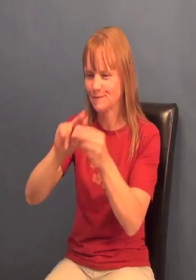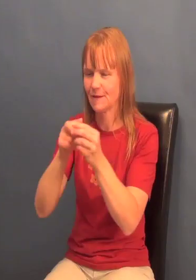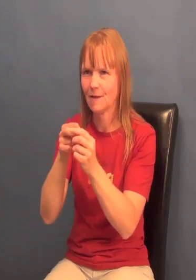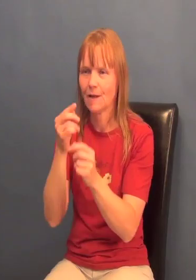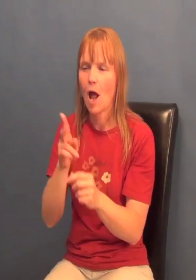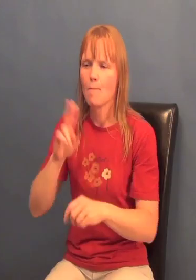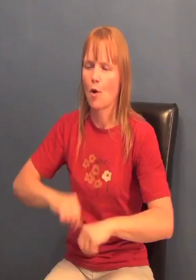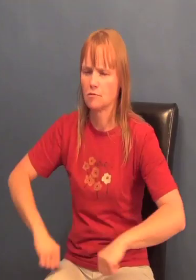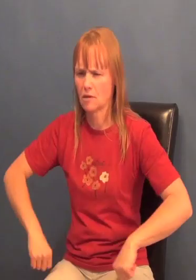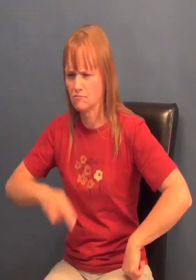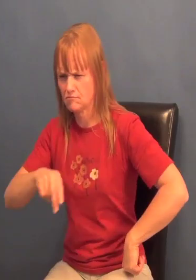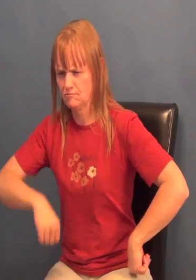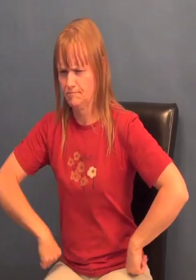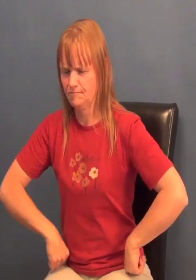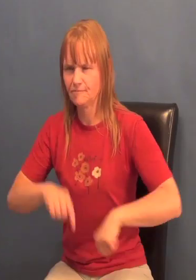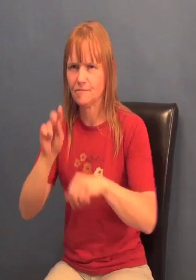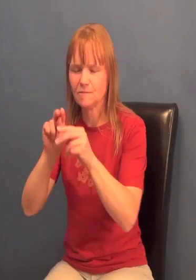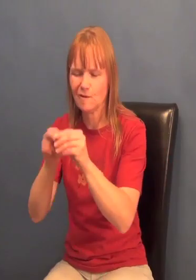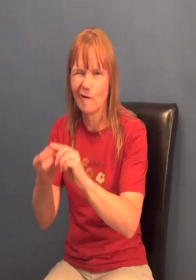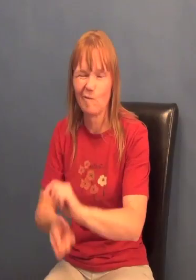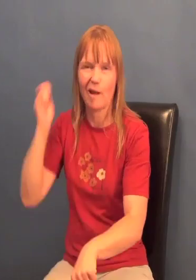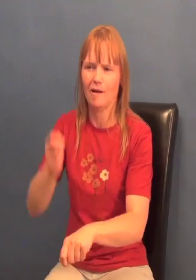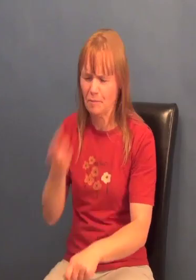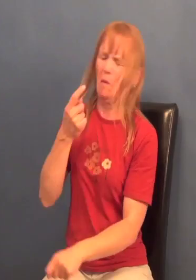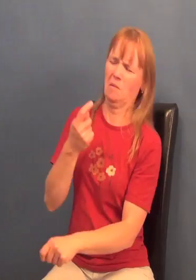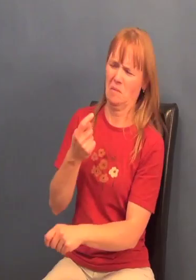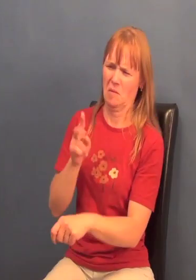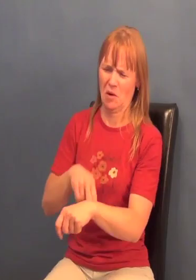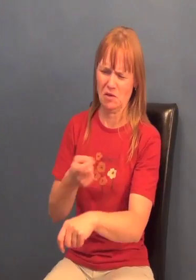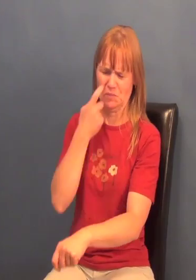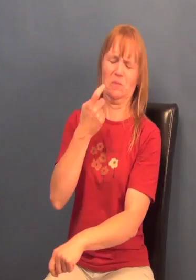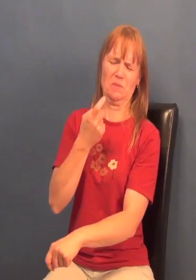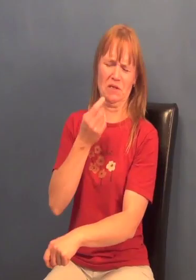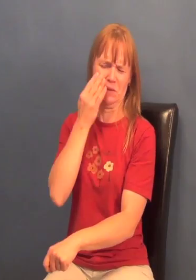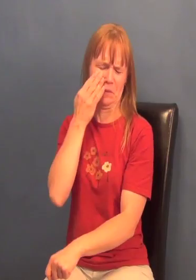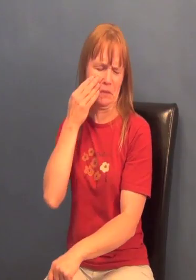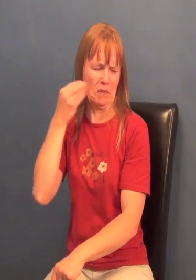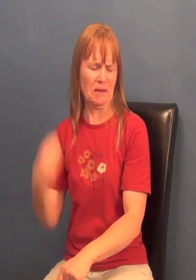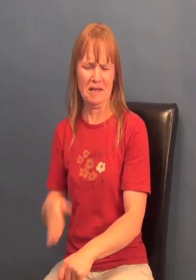Policjant staje obok, a Chaplin podczas nakładania czegoś niechcący brudzi mu twarz, ten się wyciera.